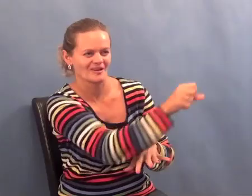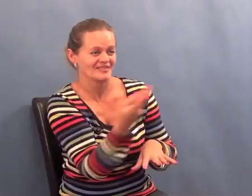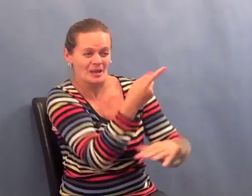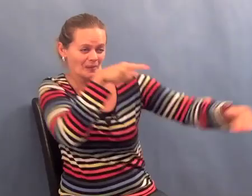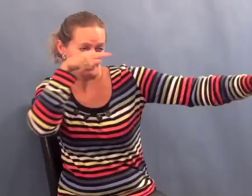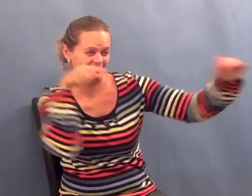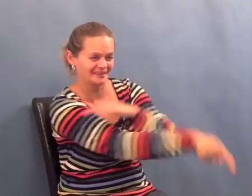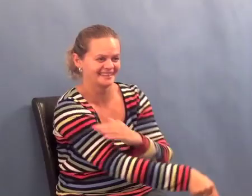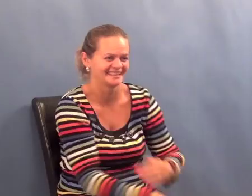Chłopiec i Charlie uciekają.